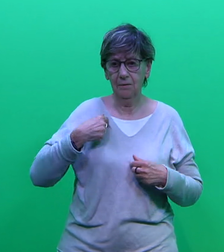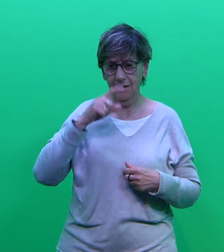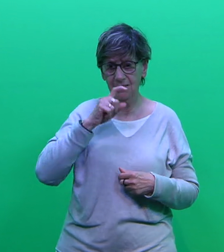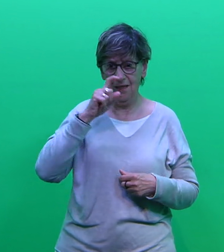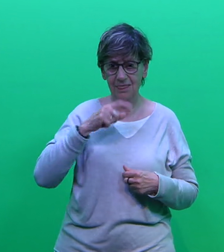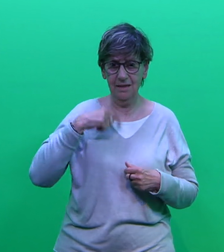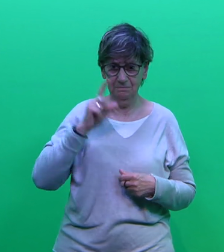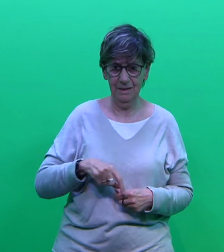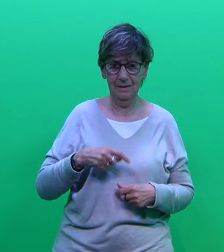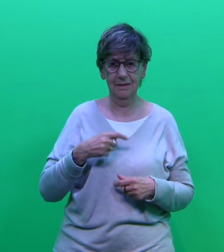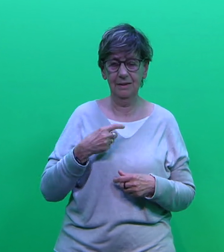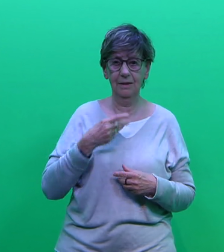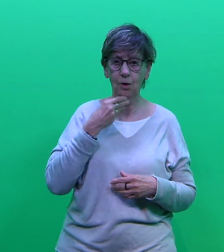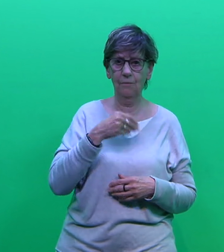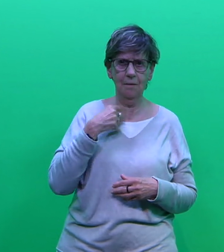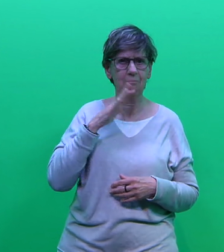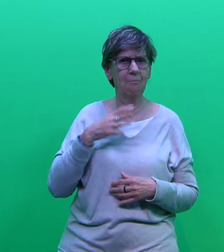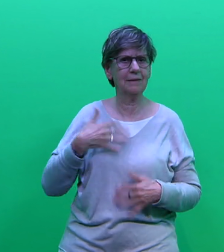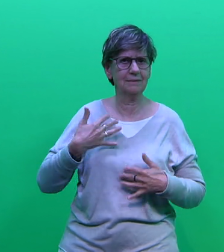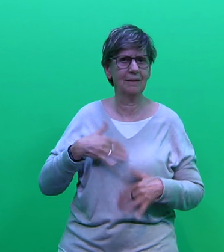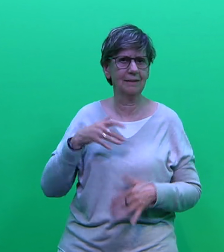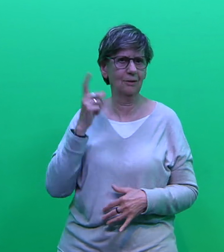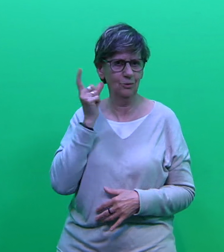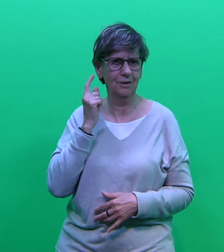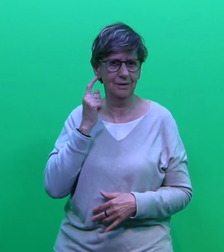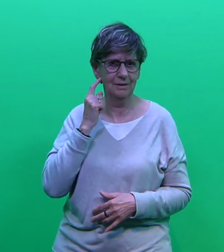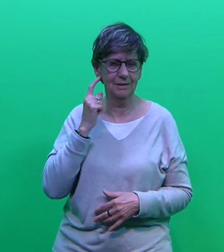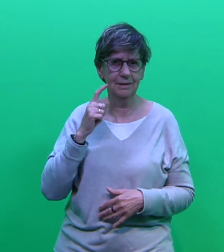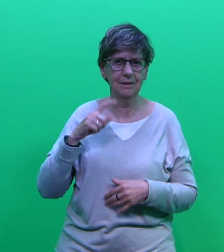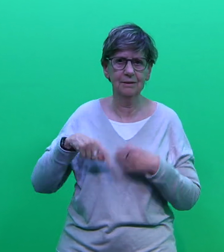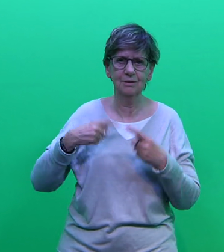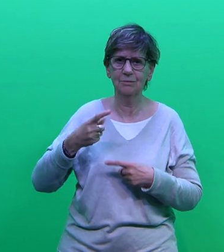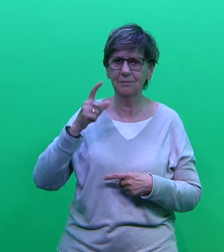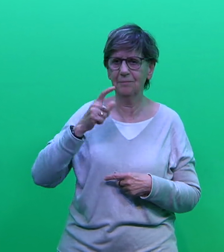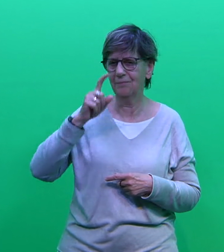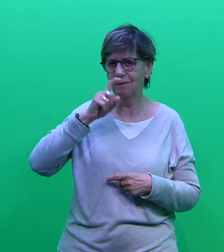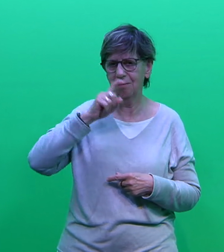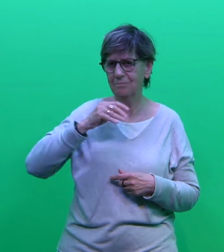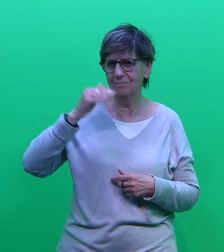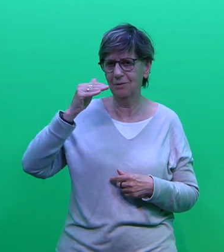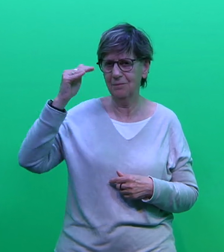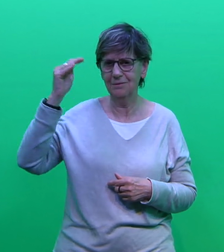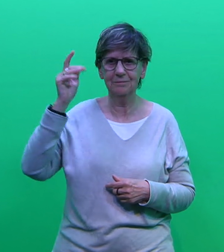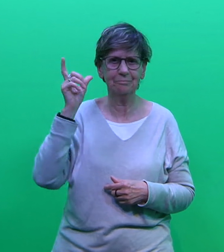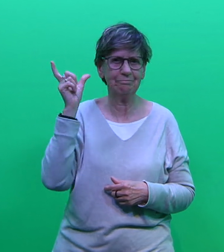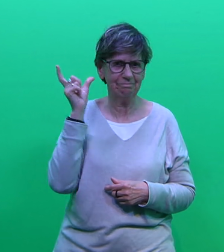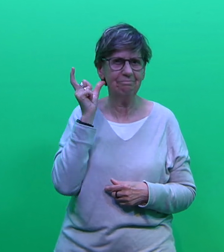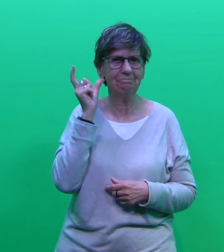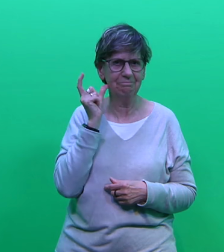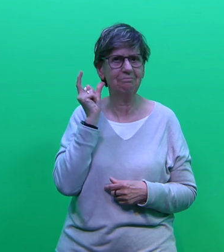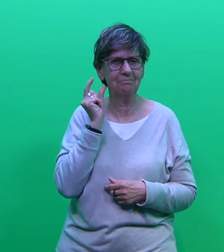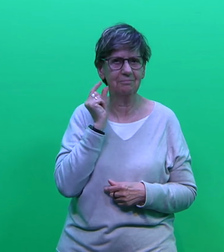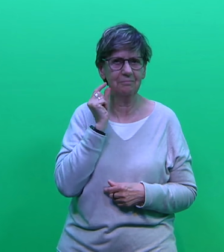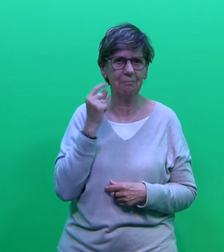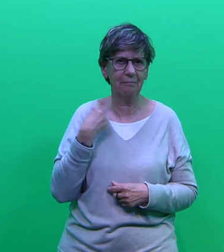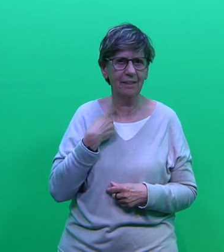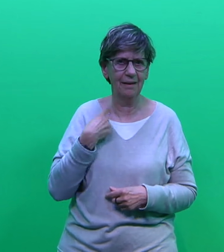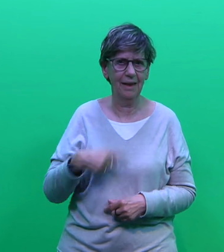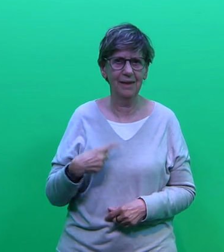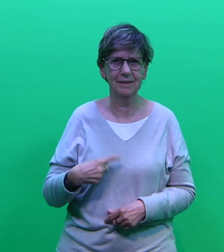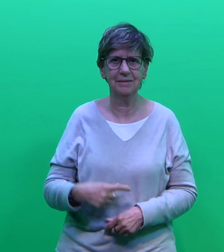Jo de jove també hi sentia força, després amb l'edat, a mesura que m'he anat fent gran, he anat perdent audició.